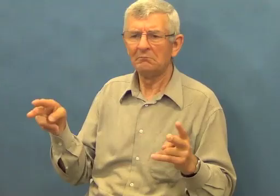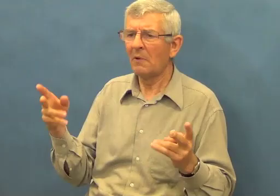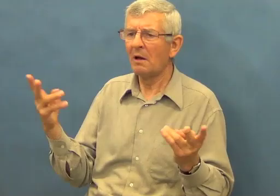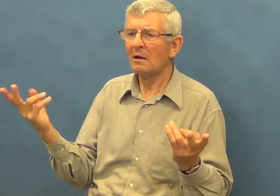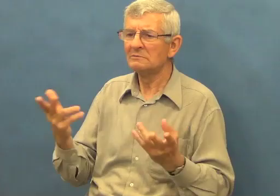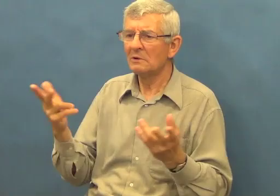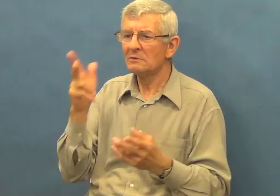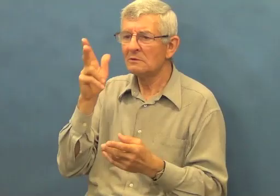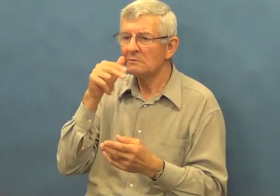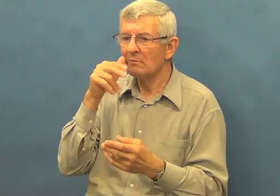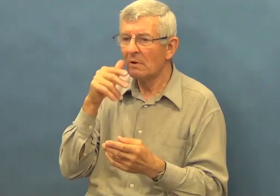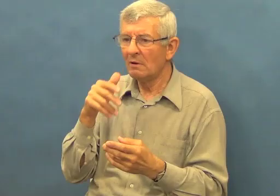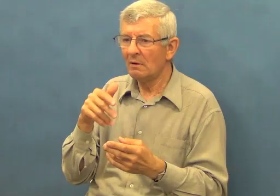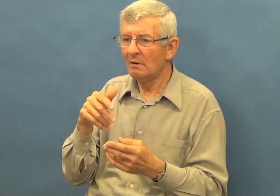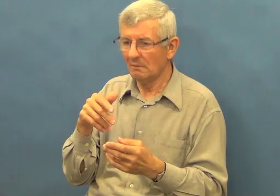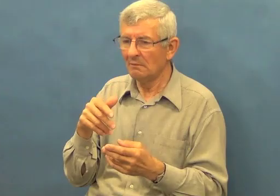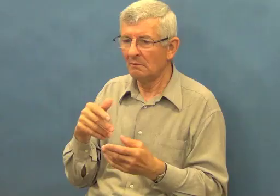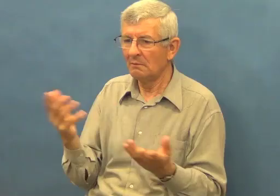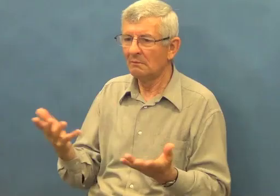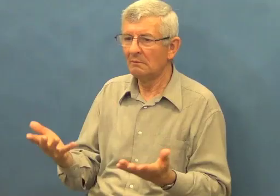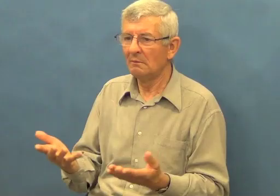Gdzie jest żaba?